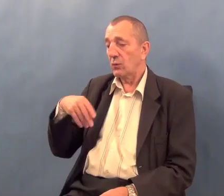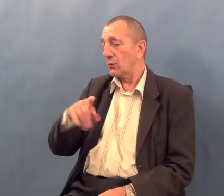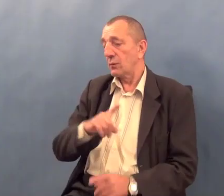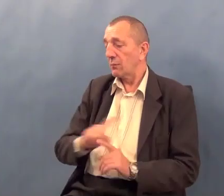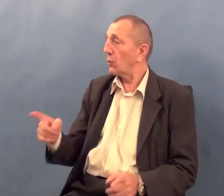Nie wolno iść.